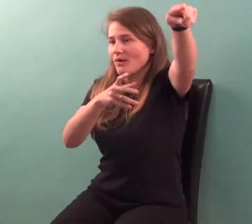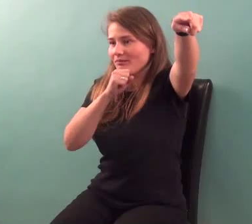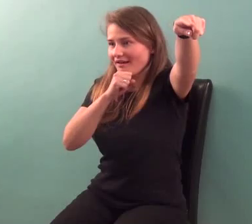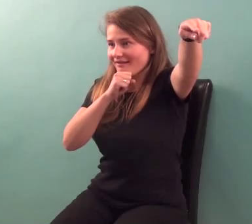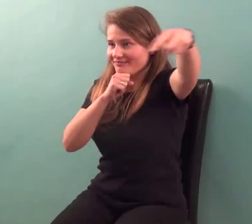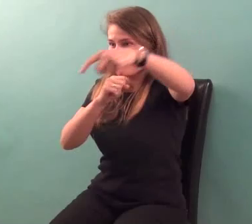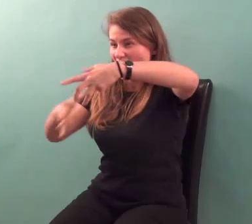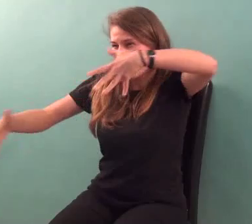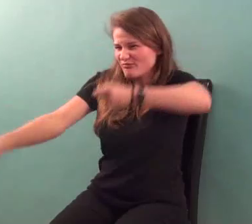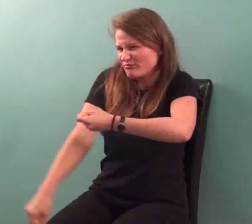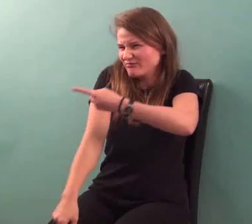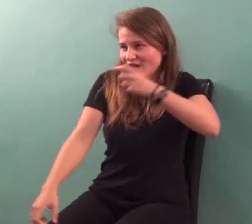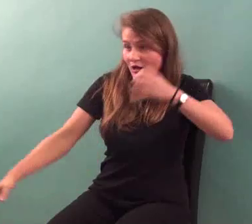Babcia przychodzi, krzyczy na kota i wyrzuca go.